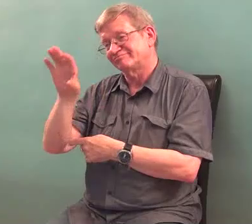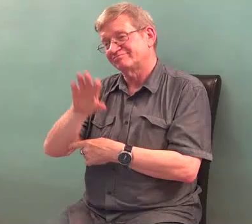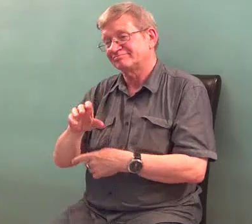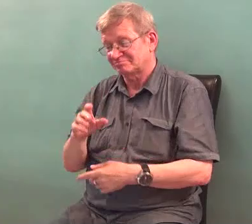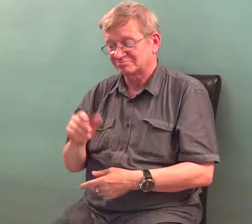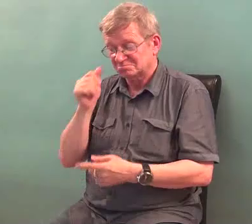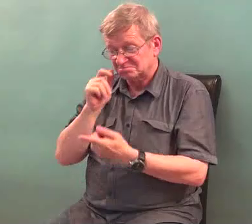Spotykam się z dziewczyną.